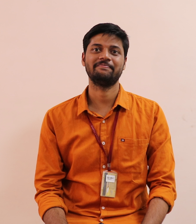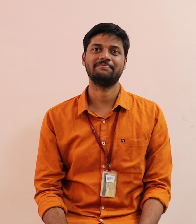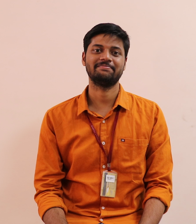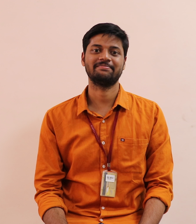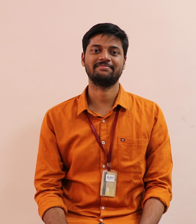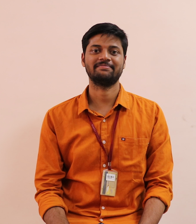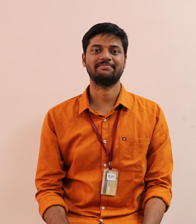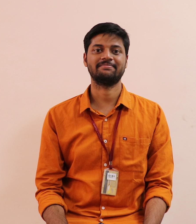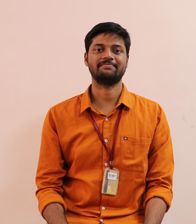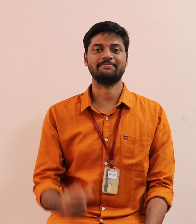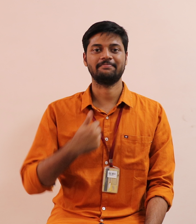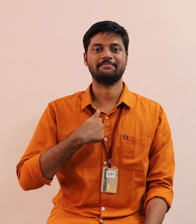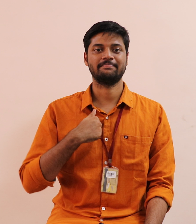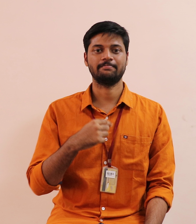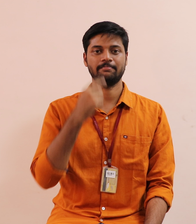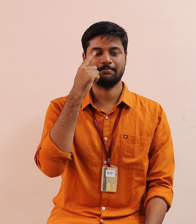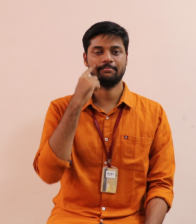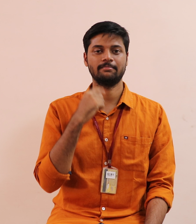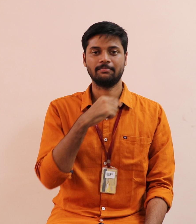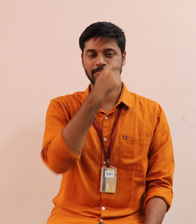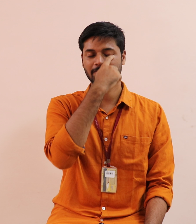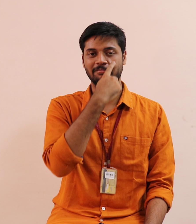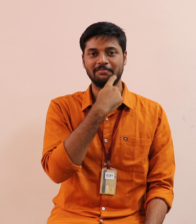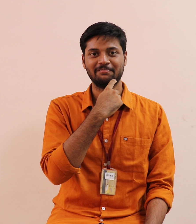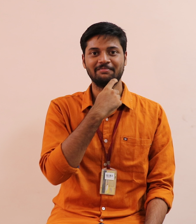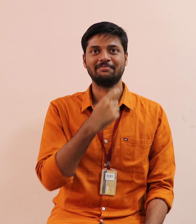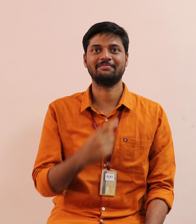i am crying